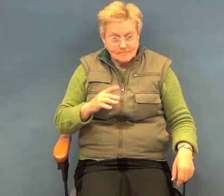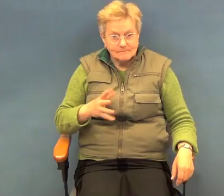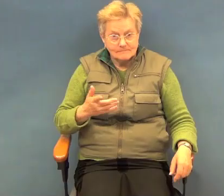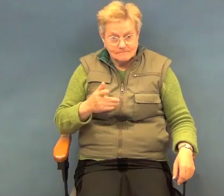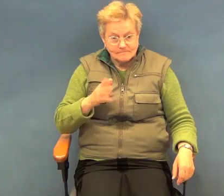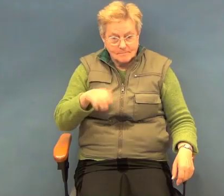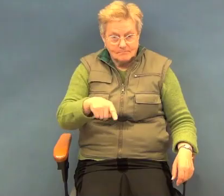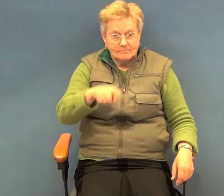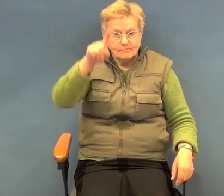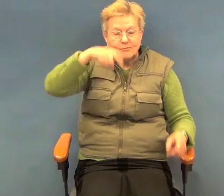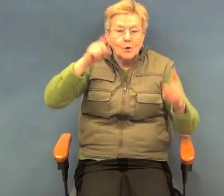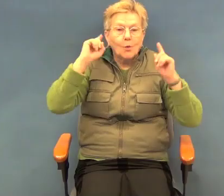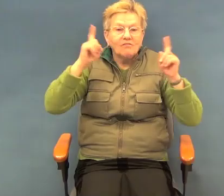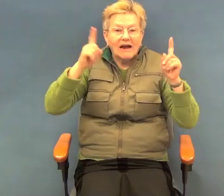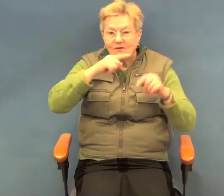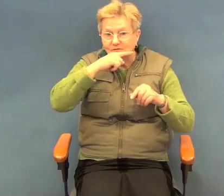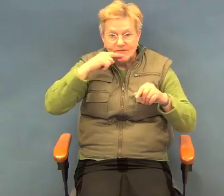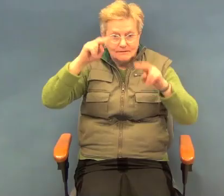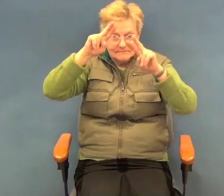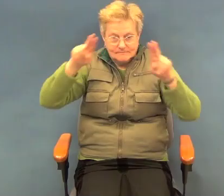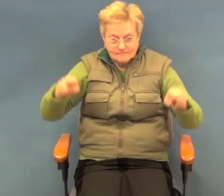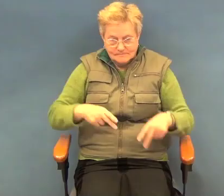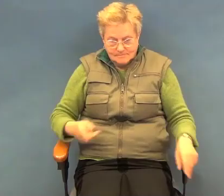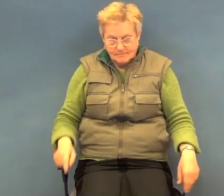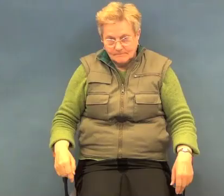Ten znak mówi, że trzeba uważać, ma kształt rombu i czerwoną otoczkę.